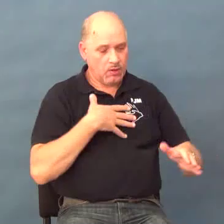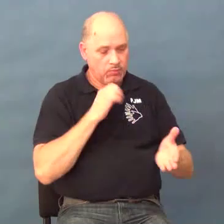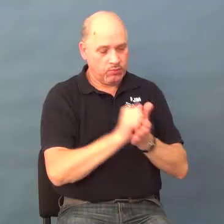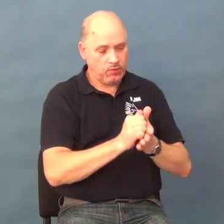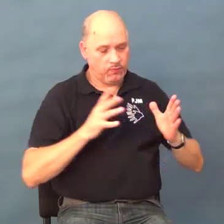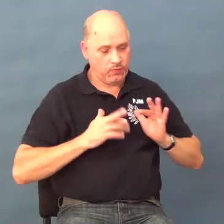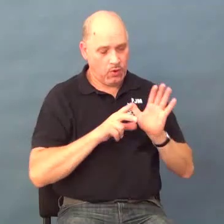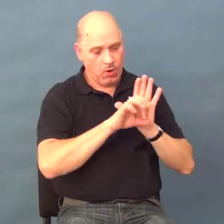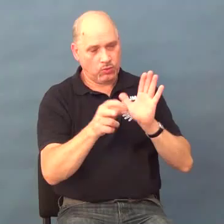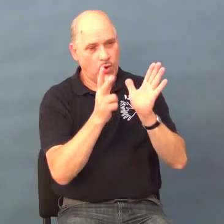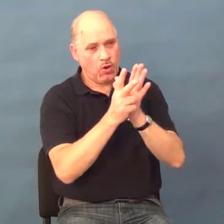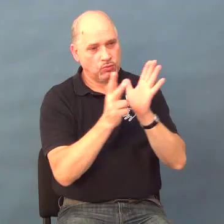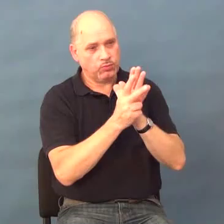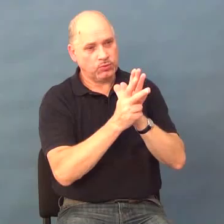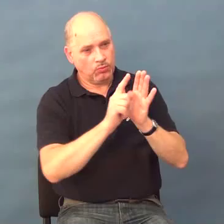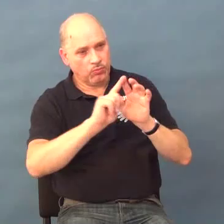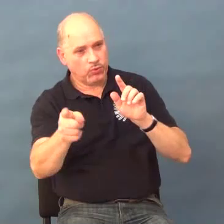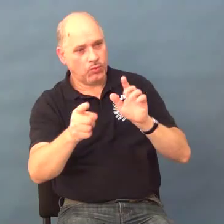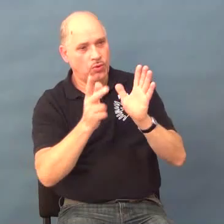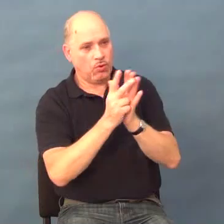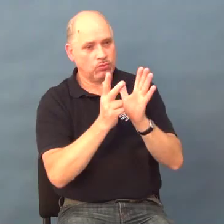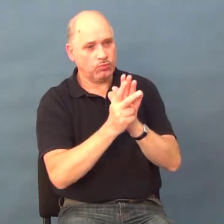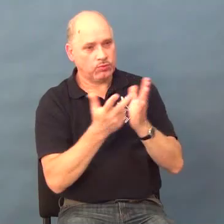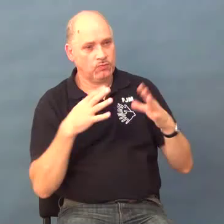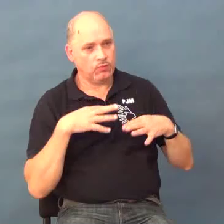Wolny jestem od osiemnastej, po osiemnastej jestem wolny.